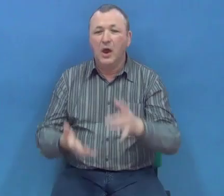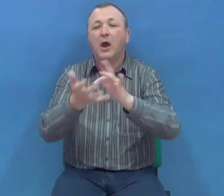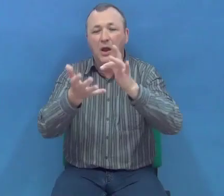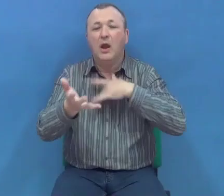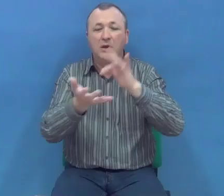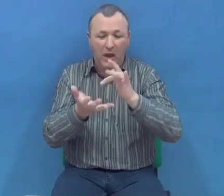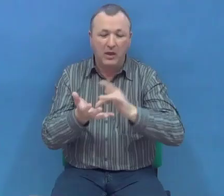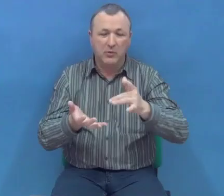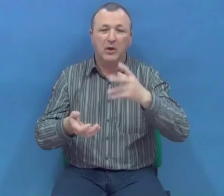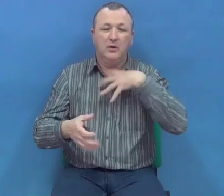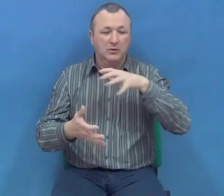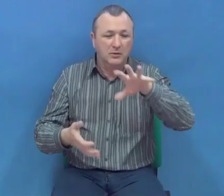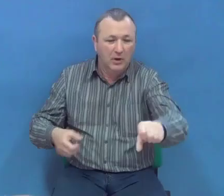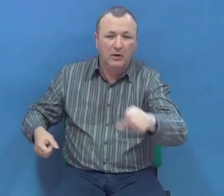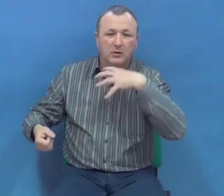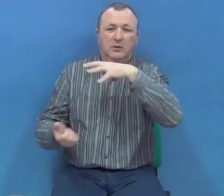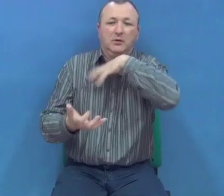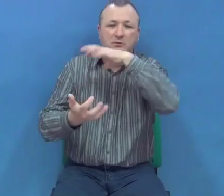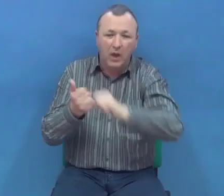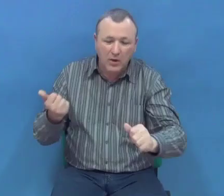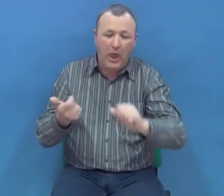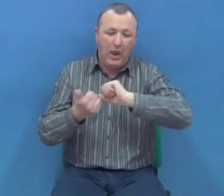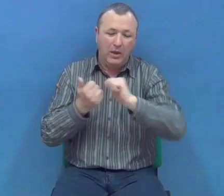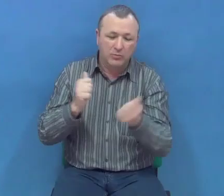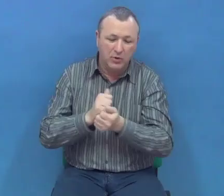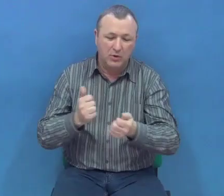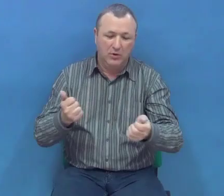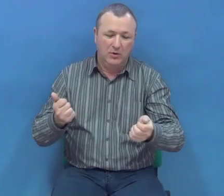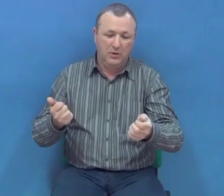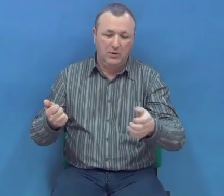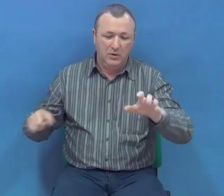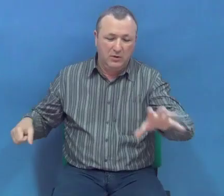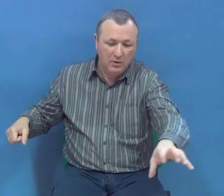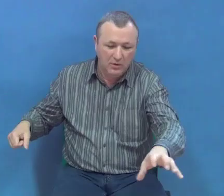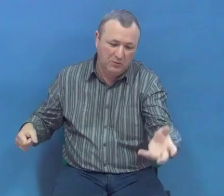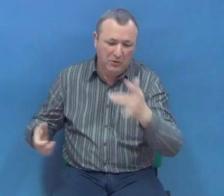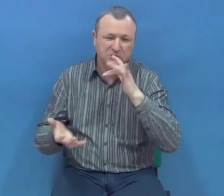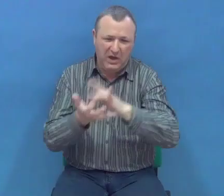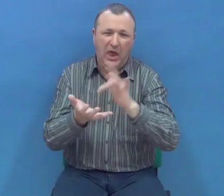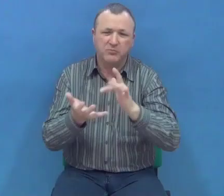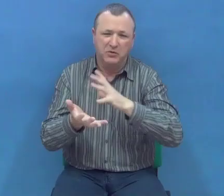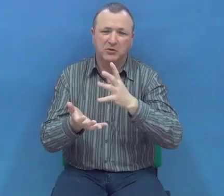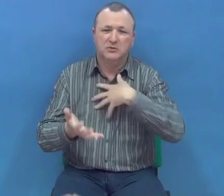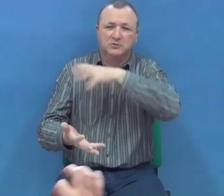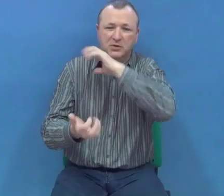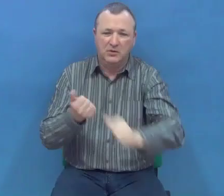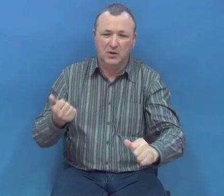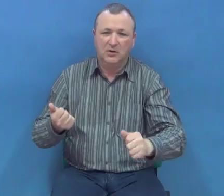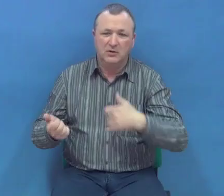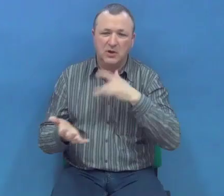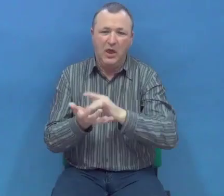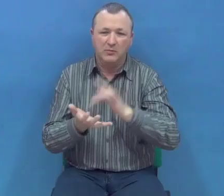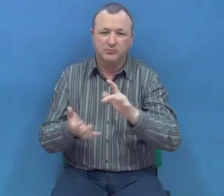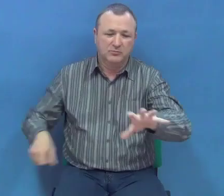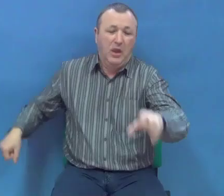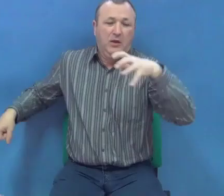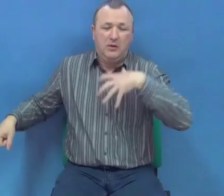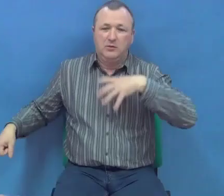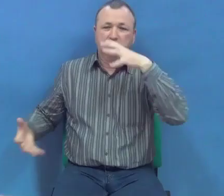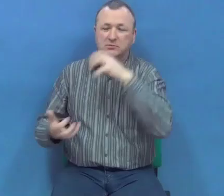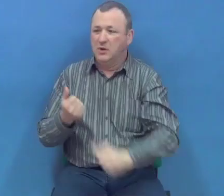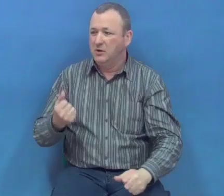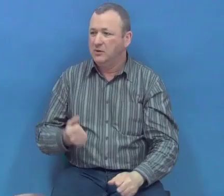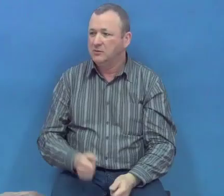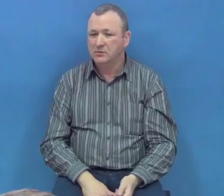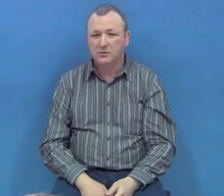Alarm przestraszył tę osobę, kiedy próbowała złapać za samochód albo... Nie, ta osoba chciała złapać za klamkę, ale przestraszyła się alarmu.